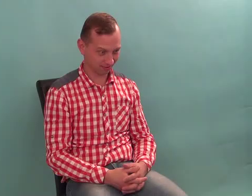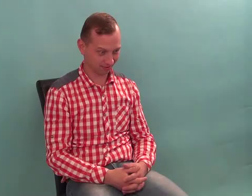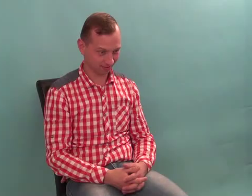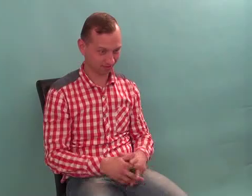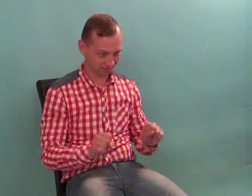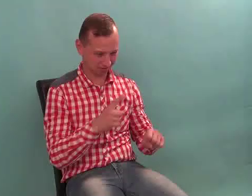Zakaz dla motoru.